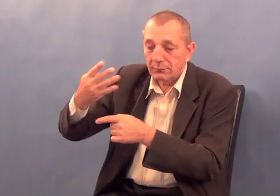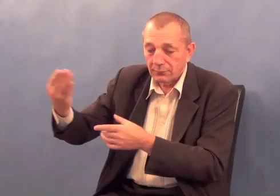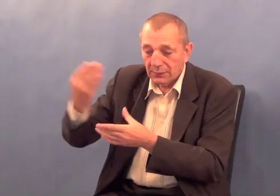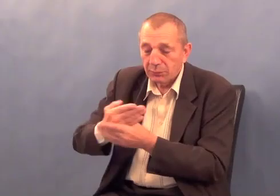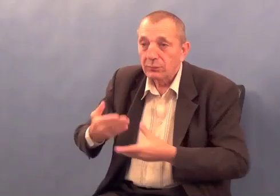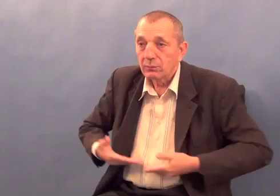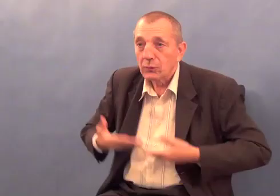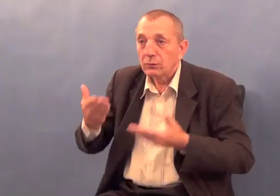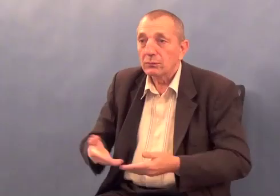Zapraszam na urodziny.